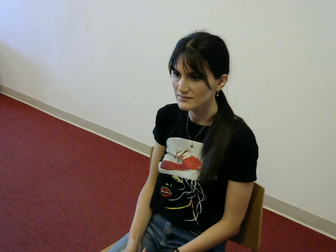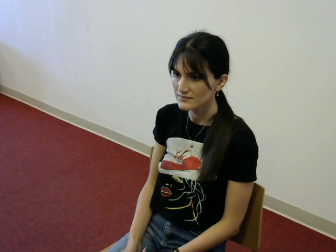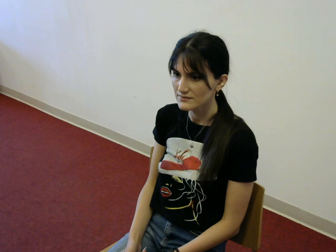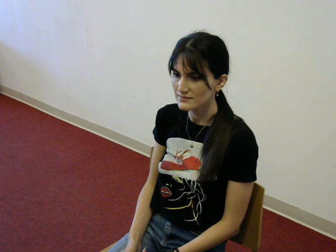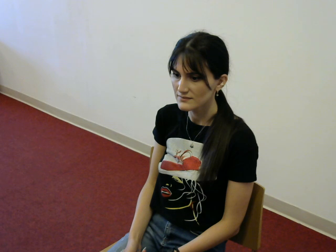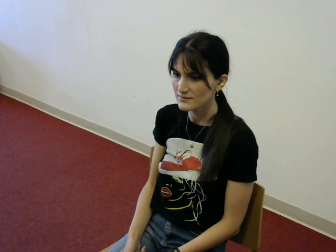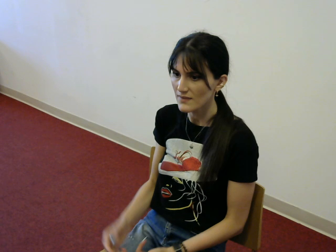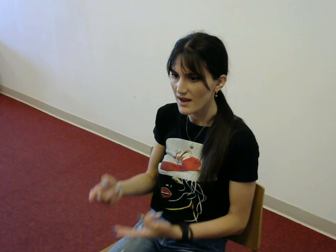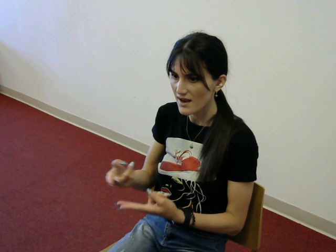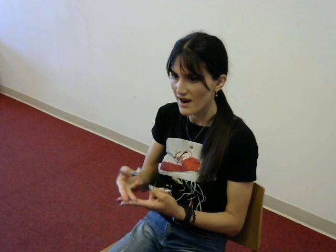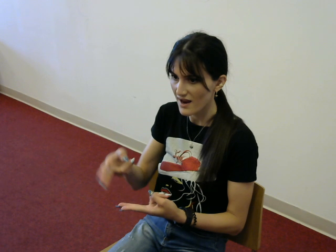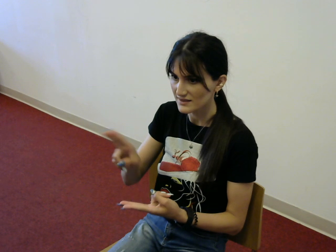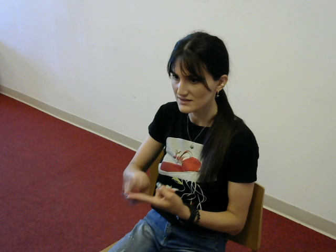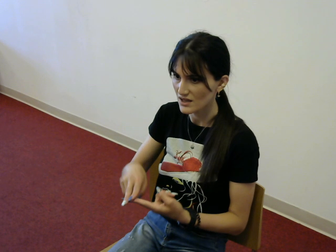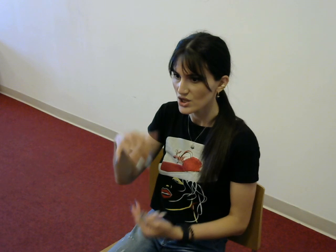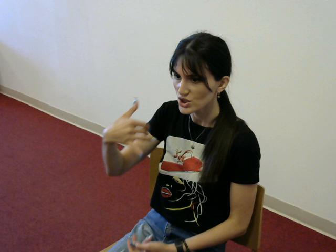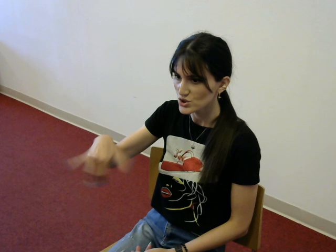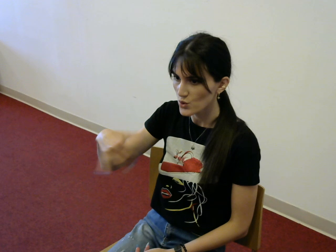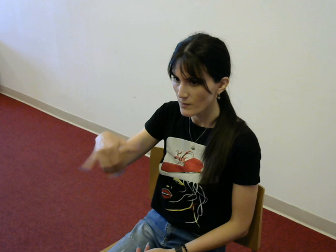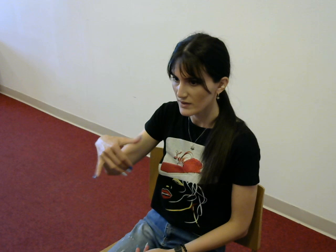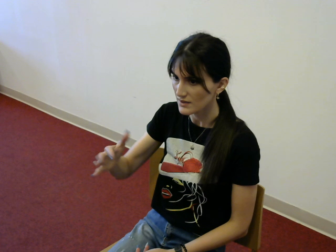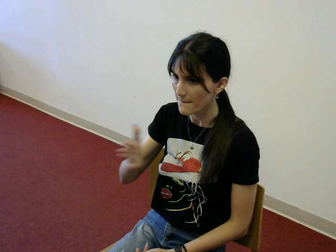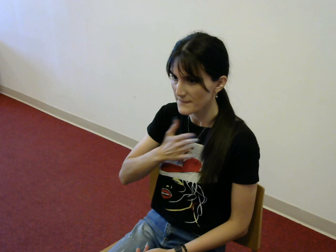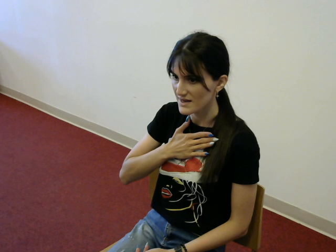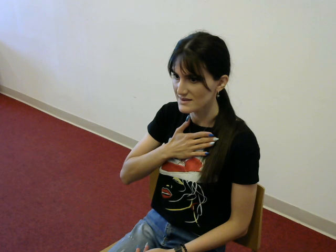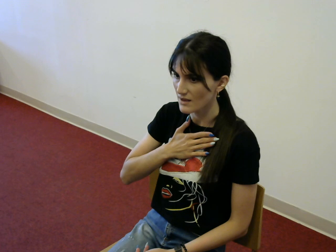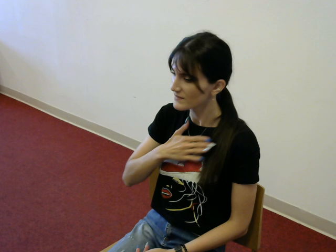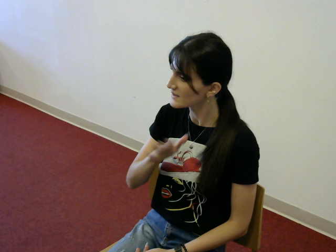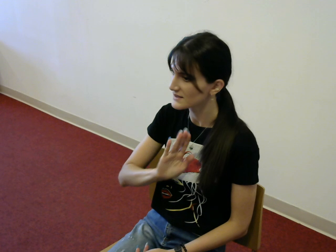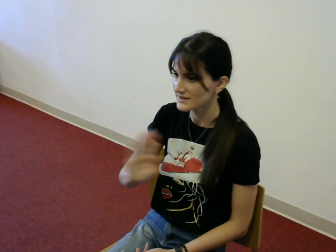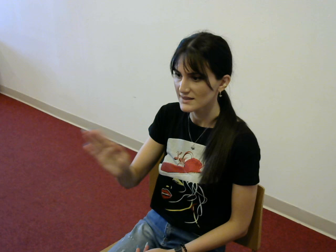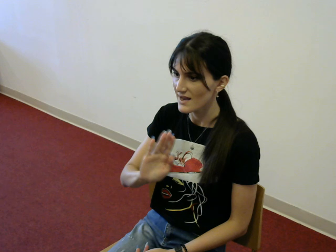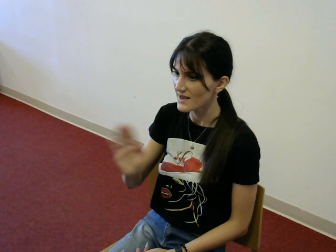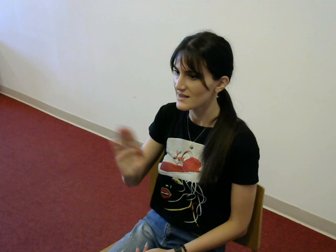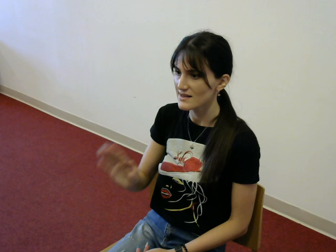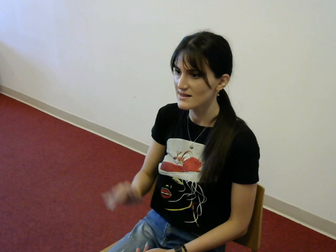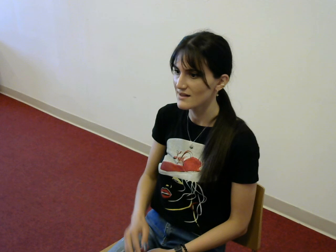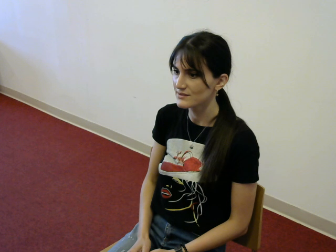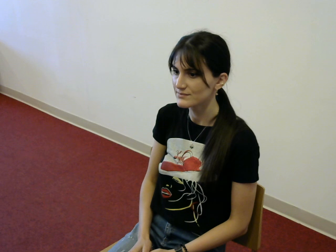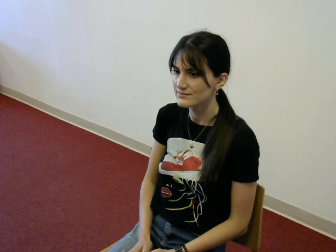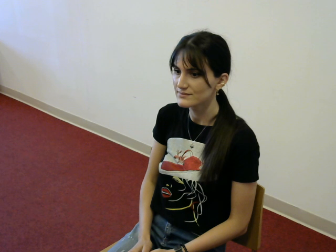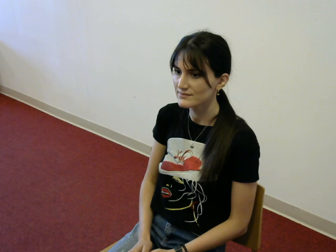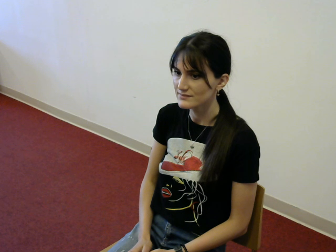Bu çanta mənim deyil